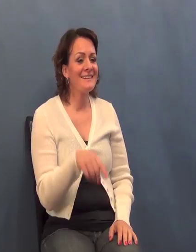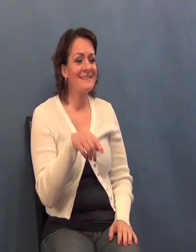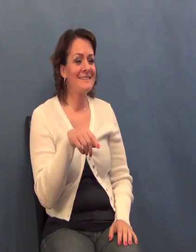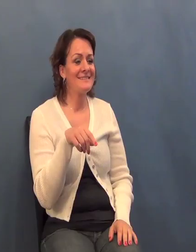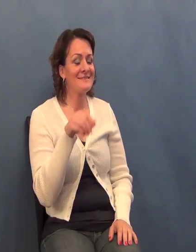Kot...